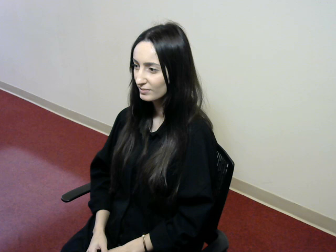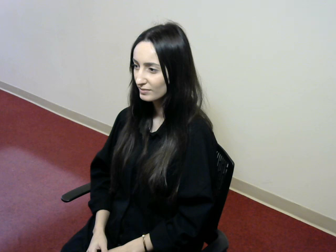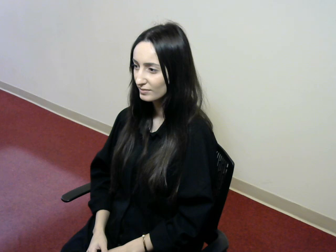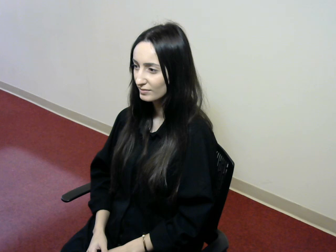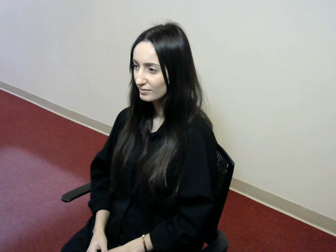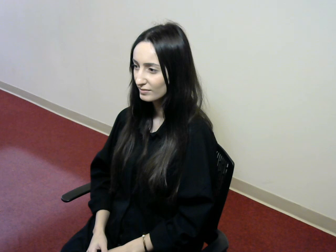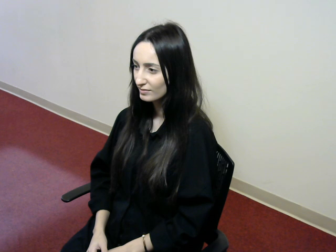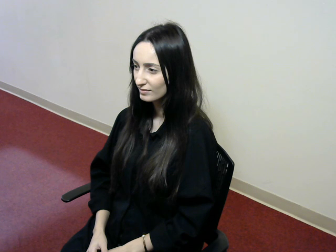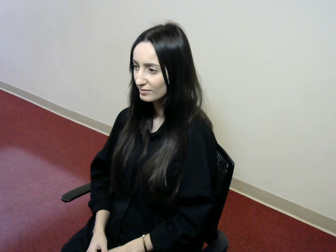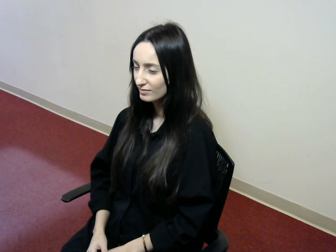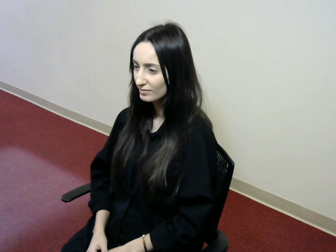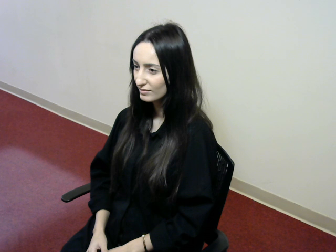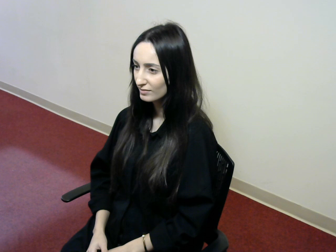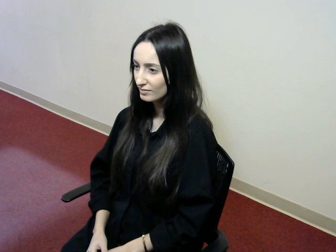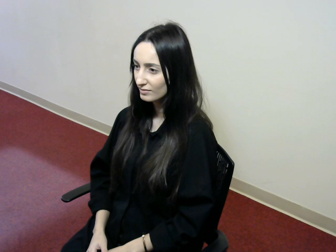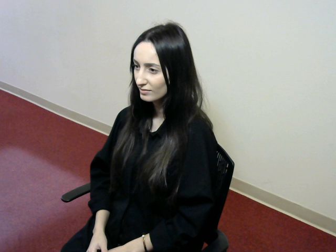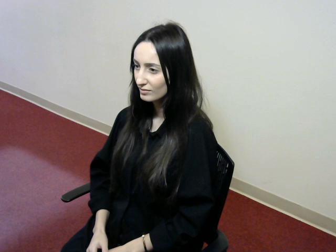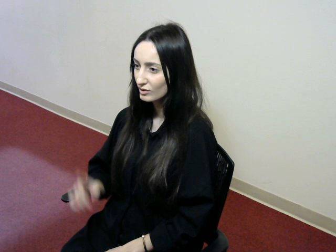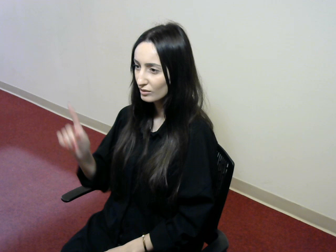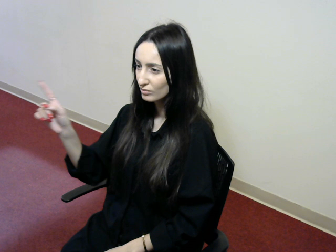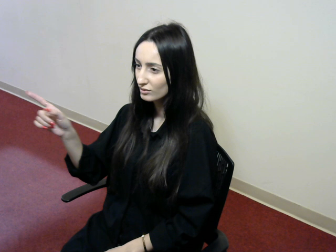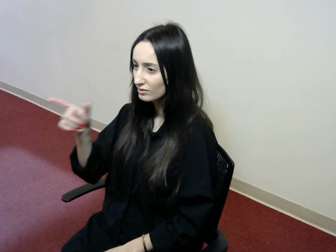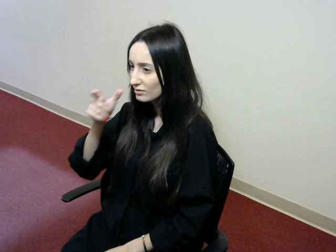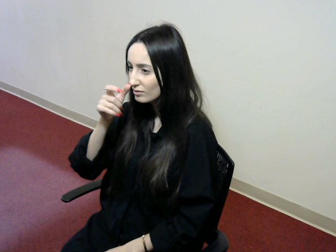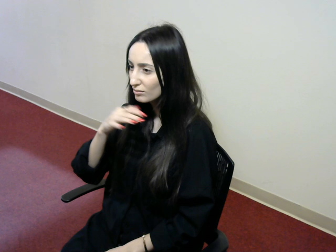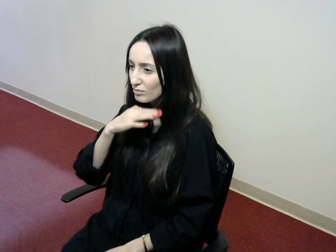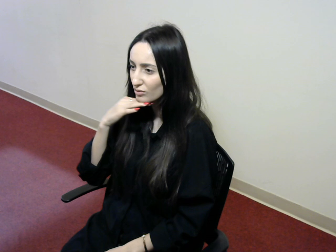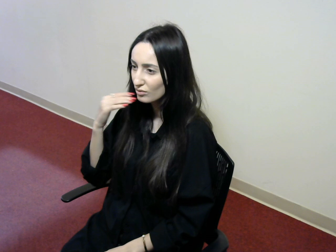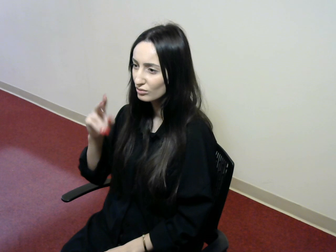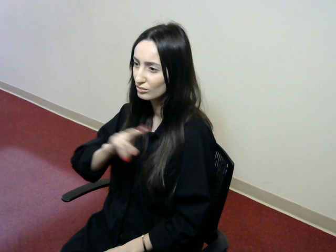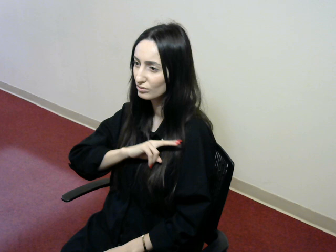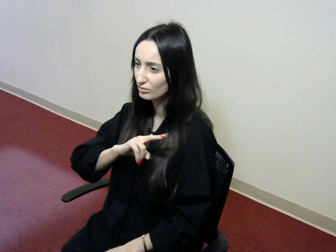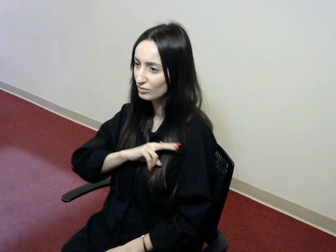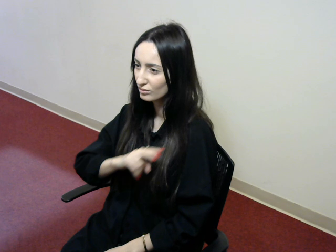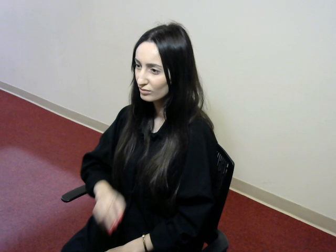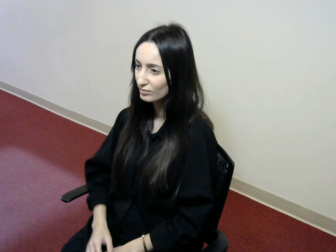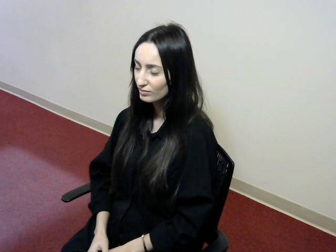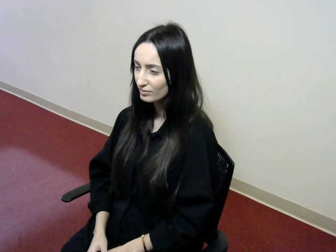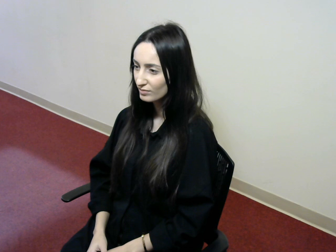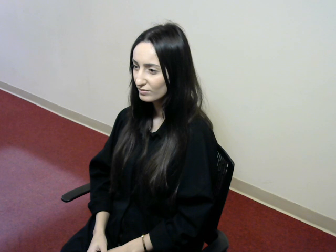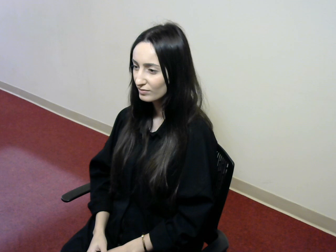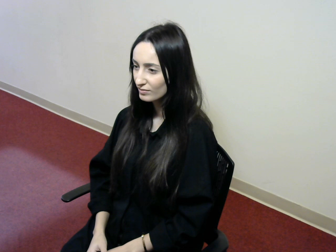O itləri çox sevir